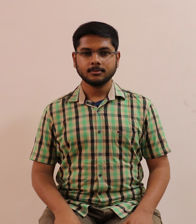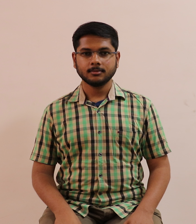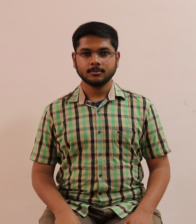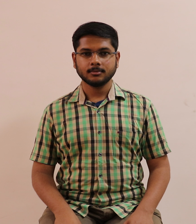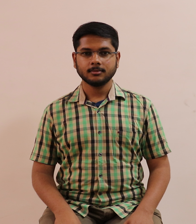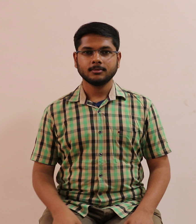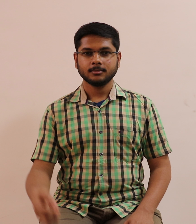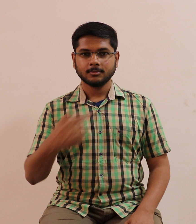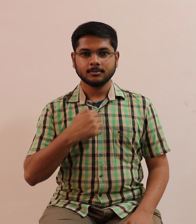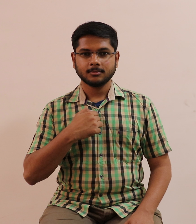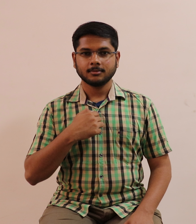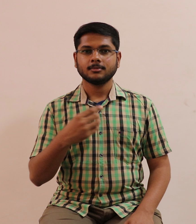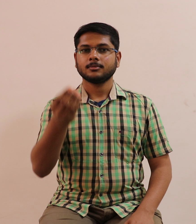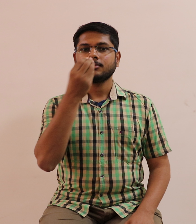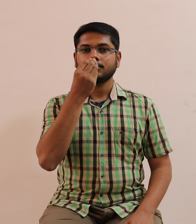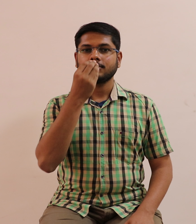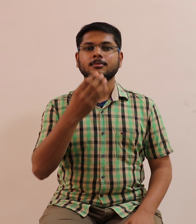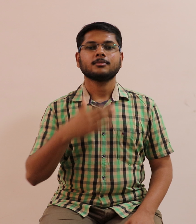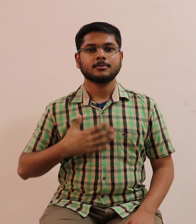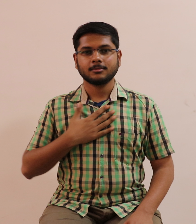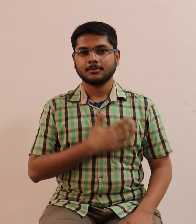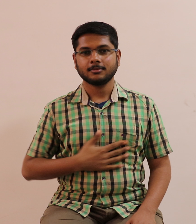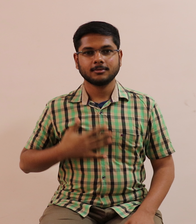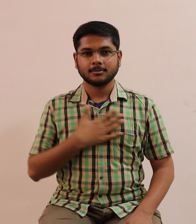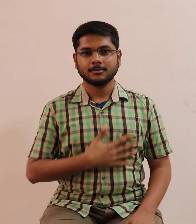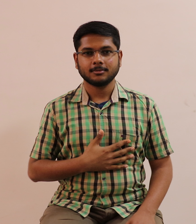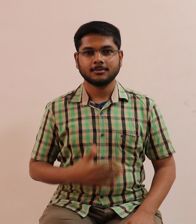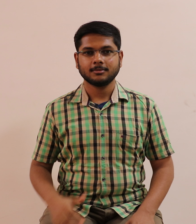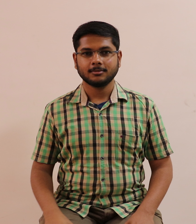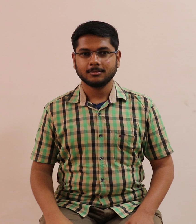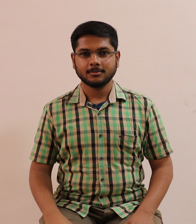i am hungry